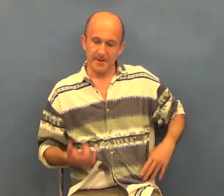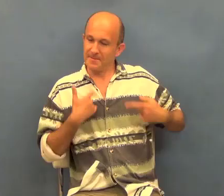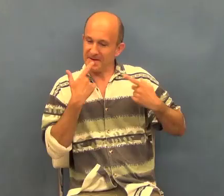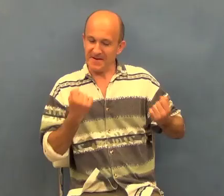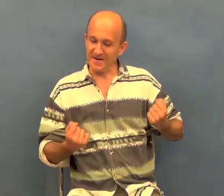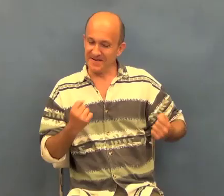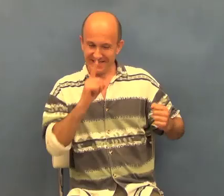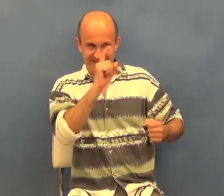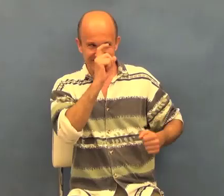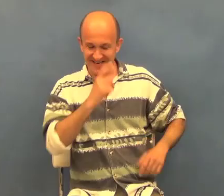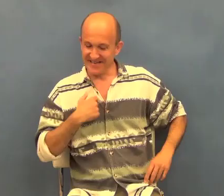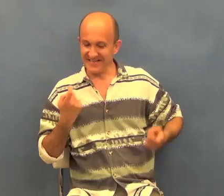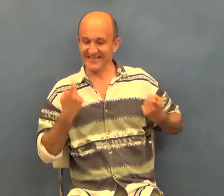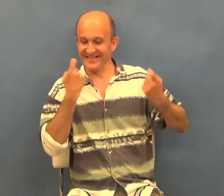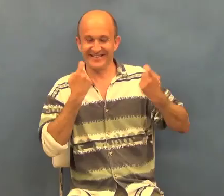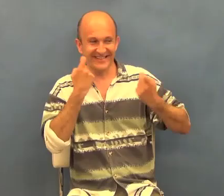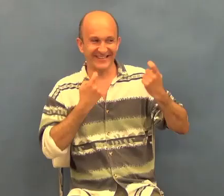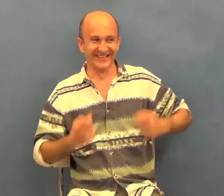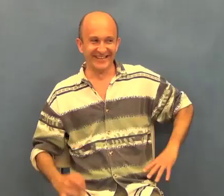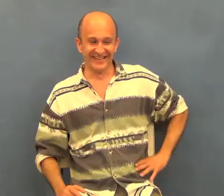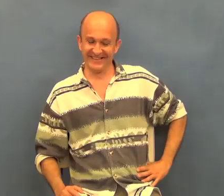Dla mnie to trudne, poczekaj, pomyślę.